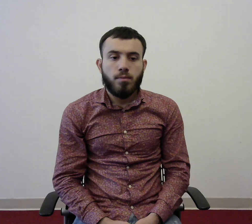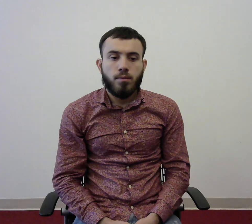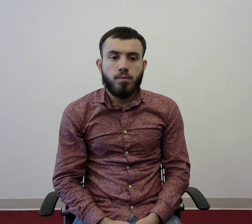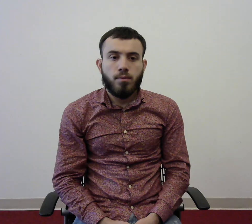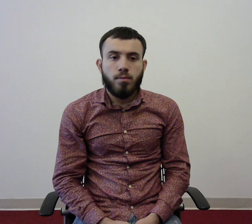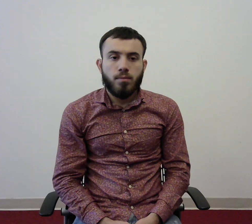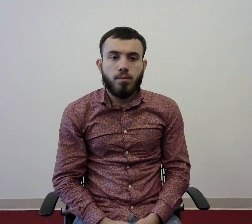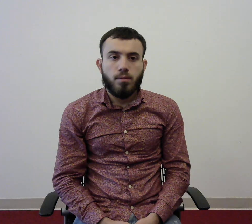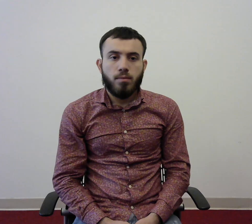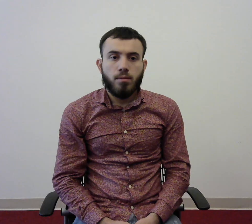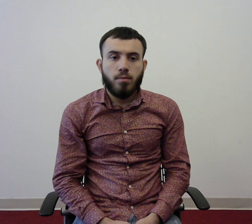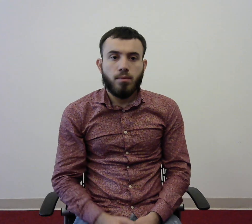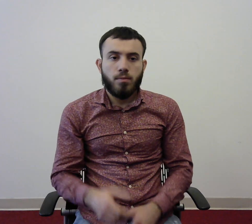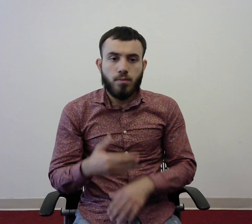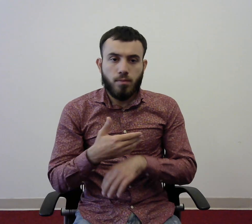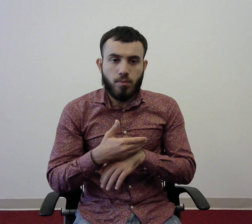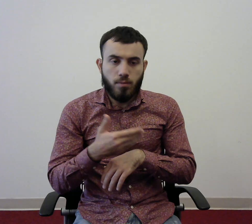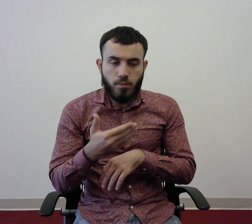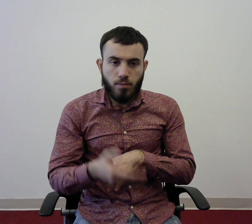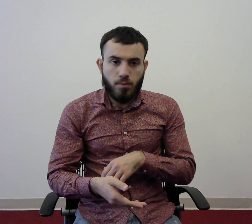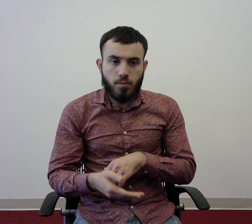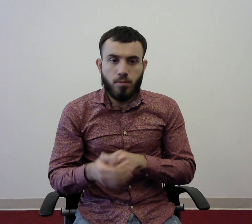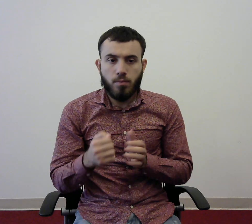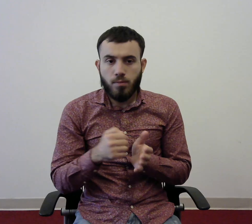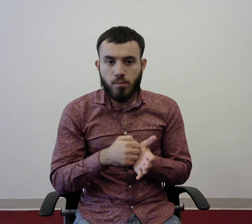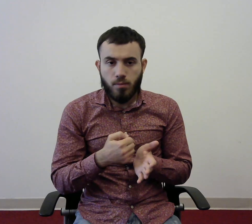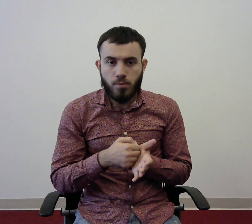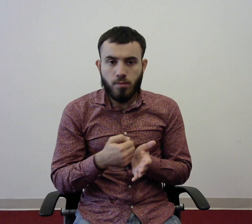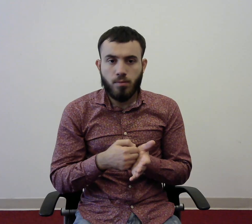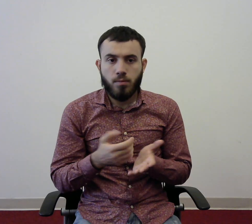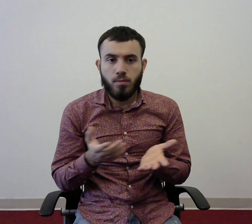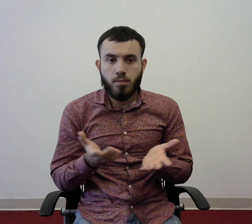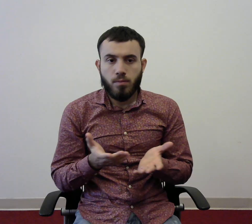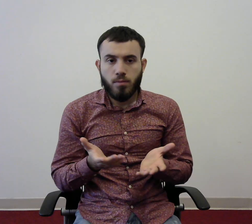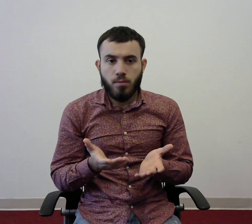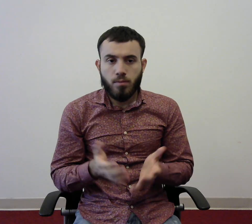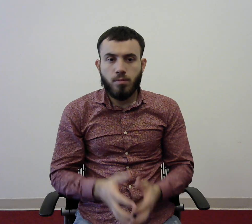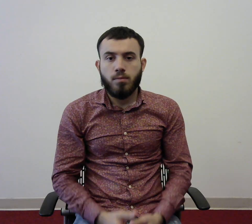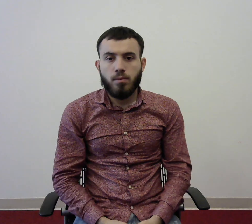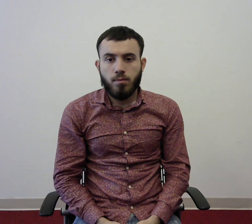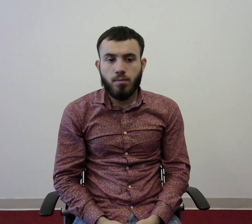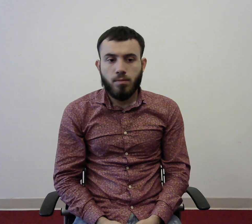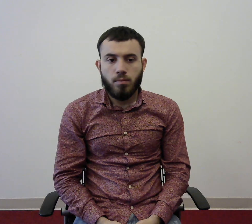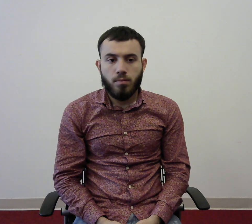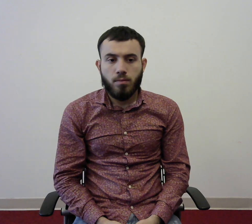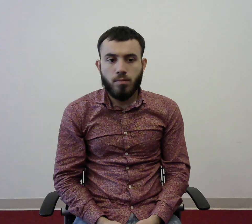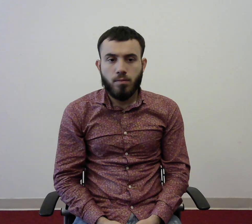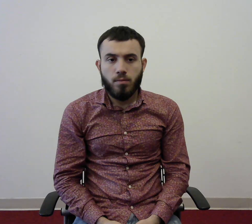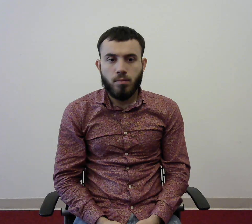Gecikməyinizin səbəbi nədir?